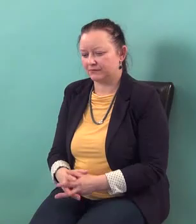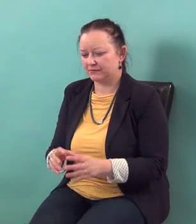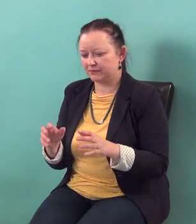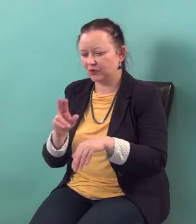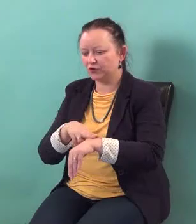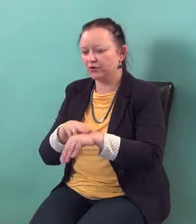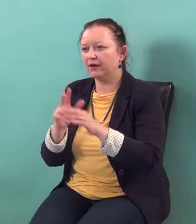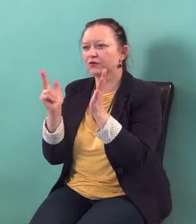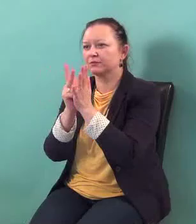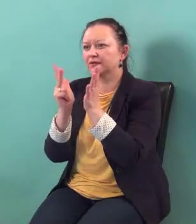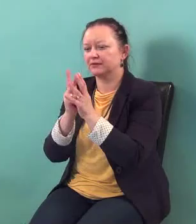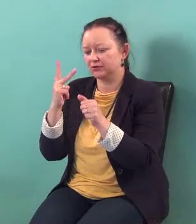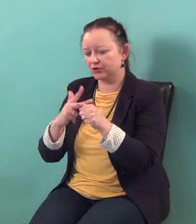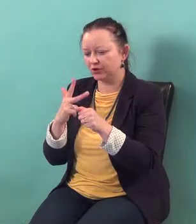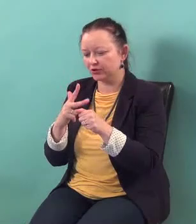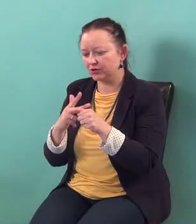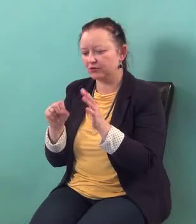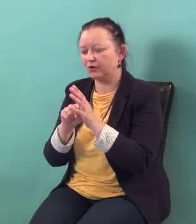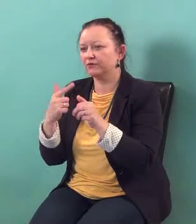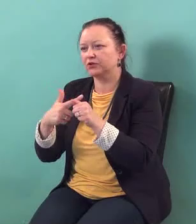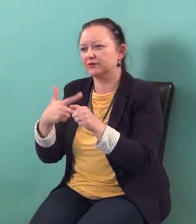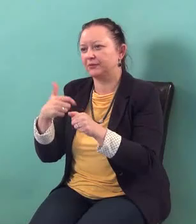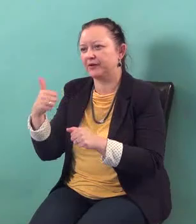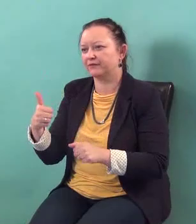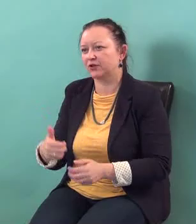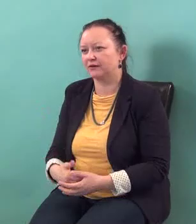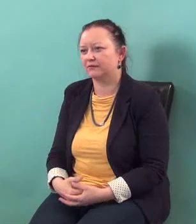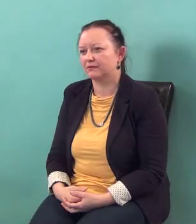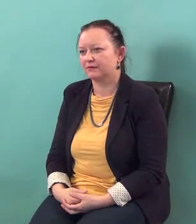Godzina od osiemnastej trzydzieści do dwudziestej pierwszej.